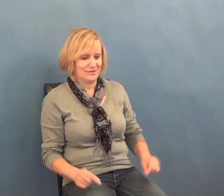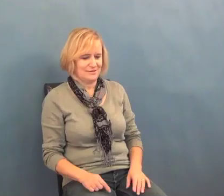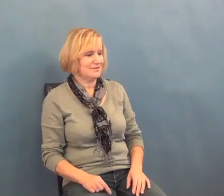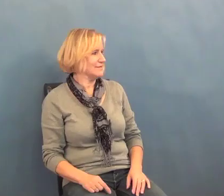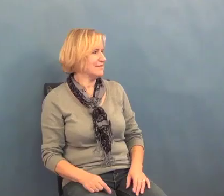Trójkąt.